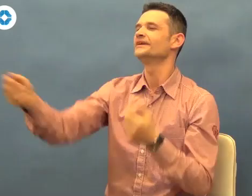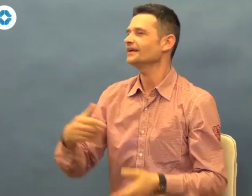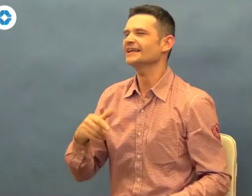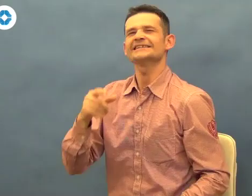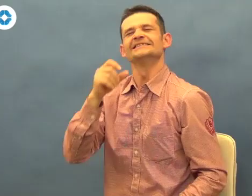Chłopiec był rozczarowany.